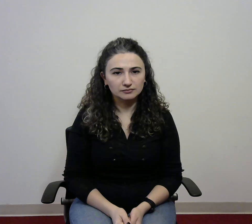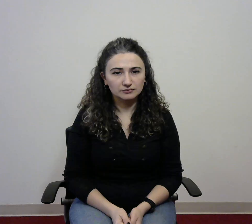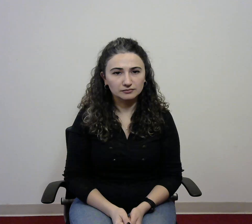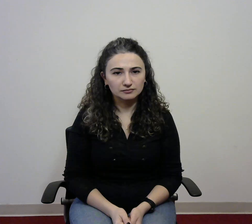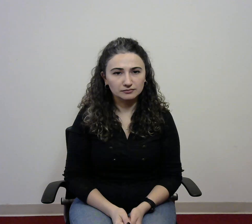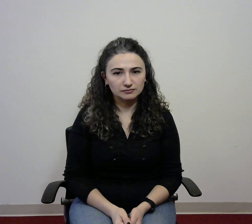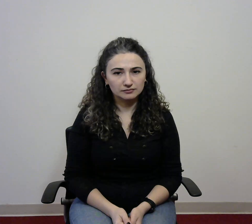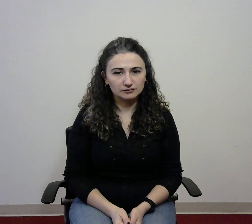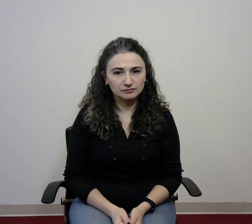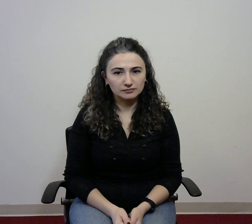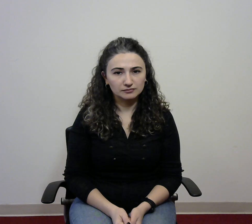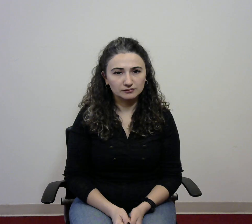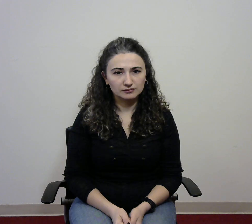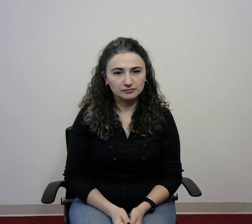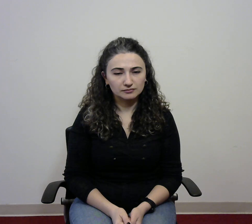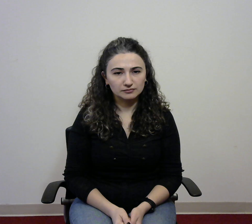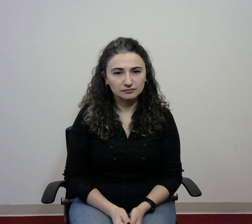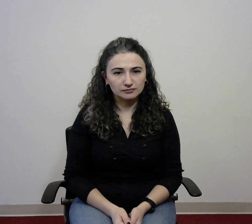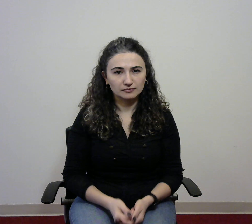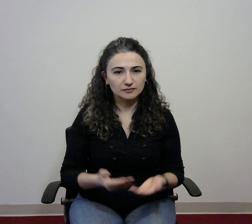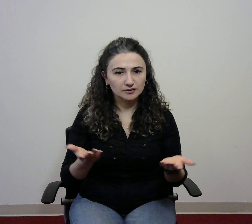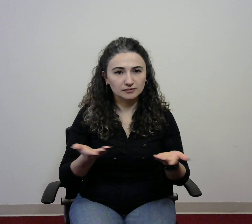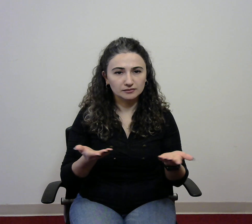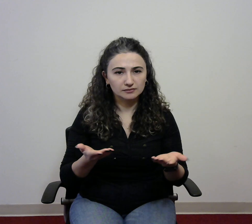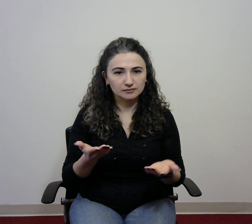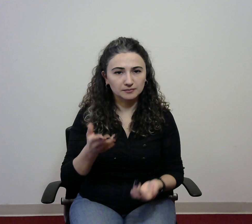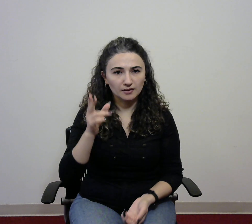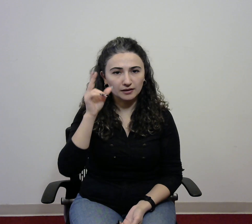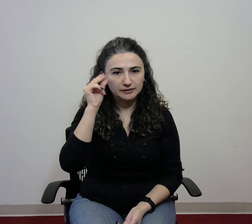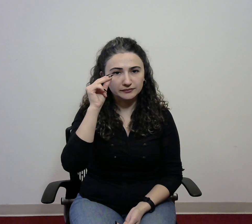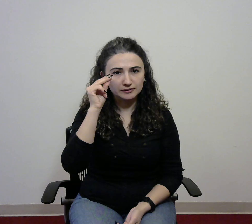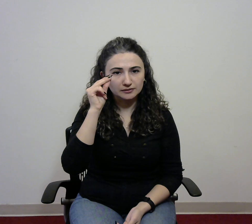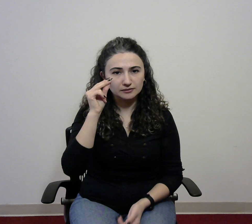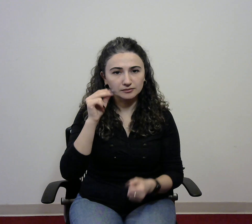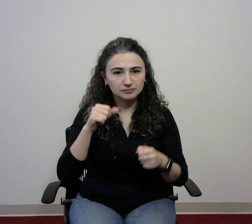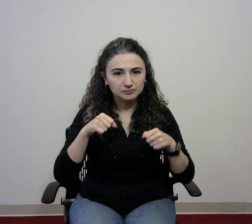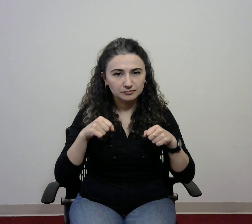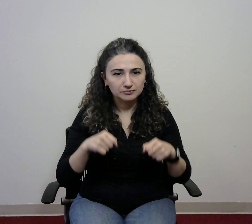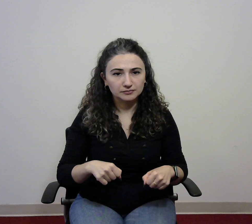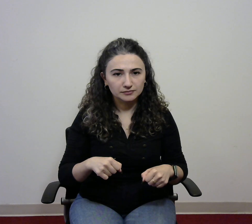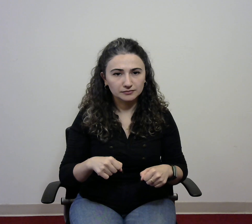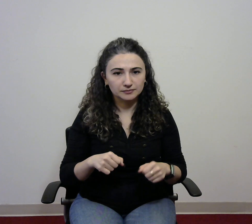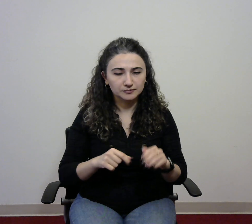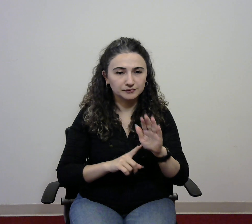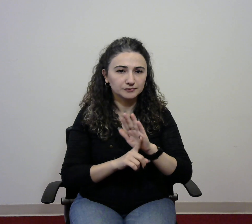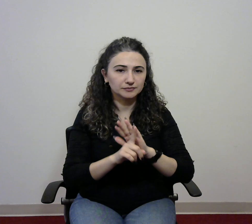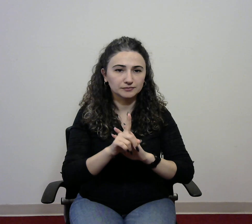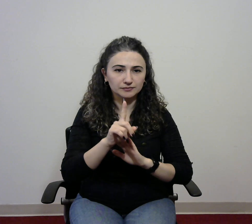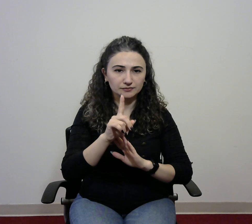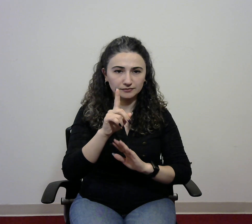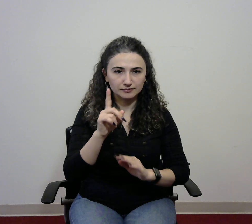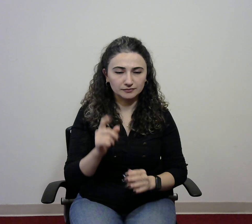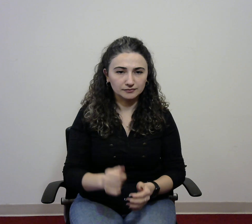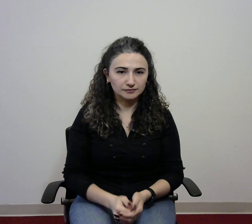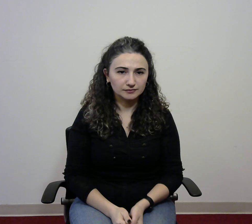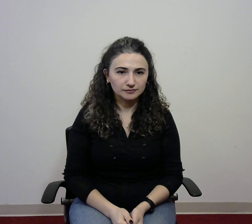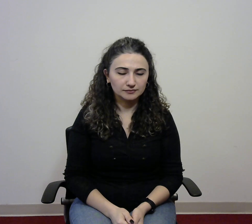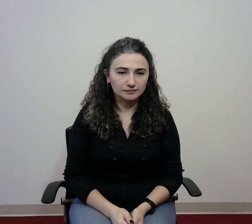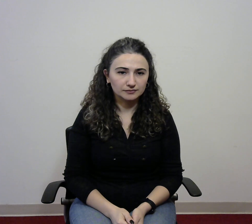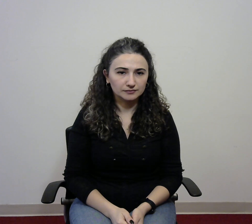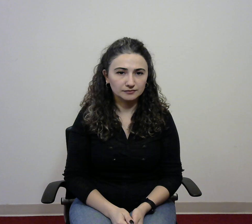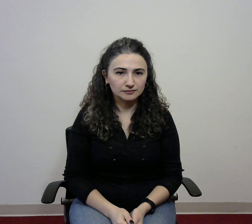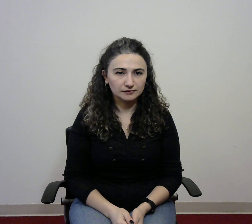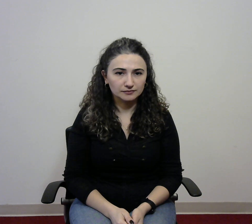Hansı tarixdən hüququm başlayır?